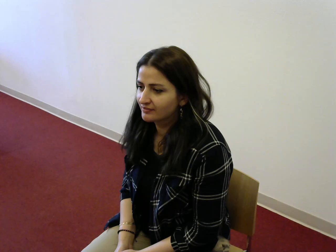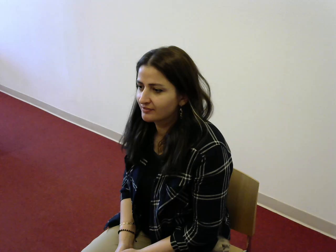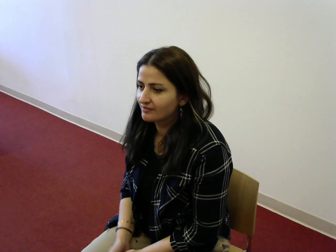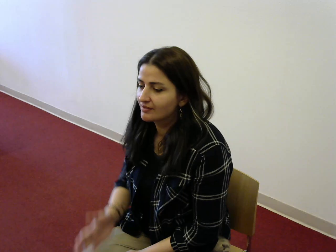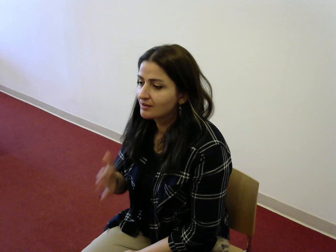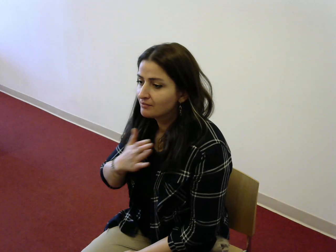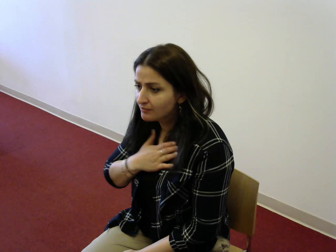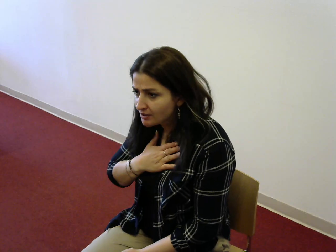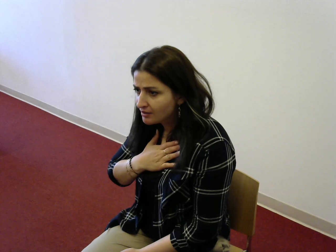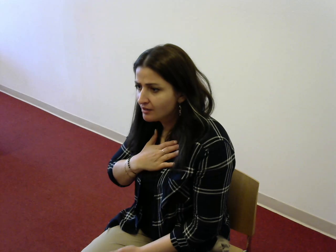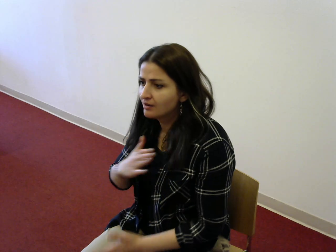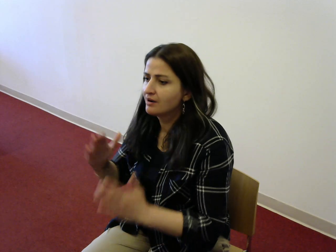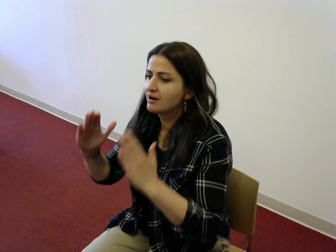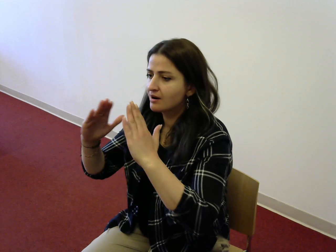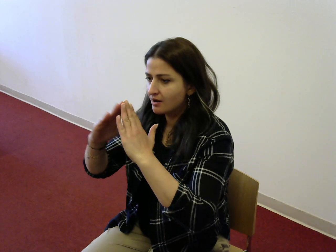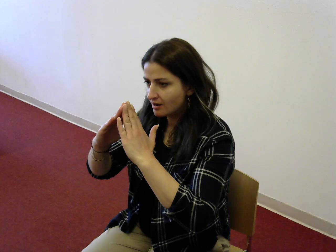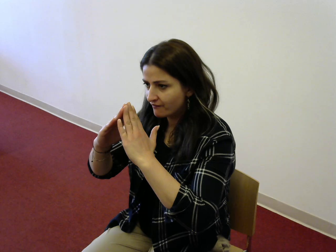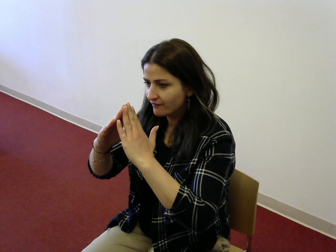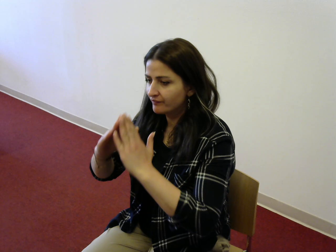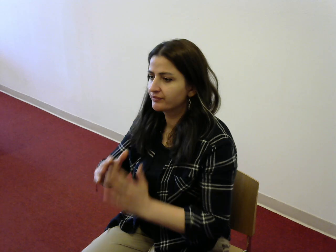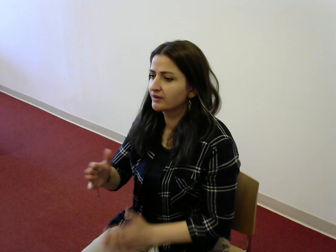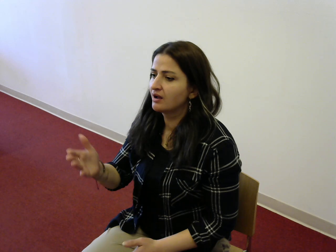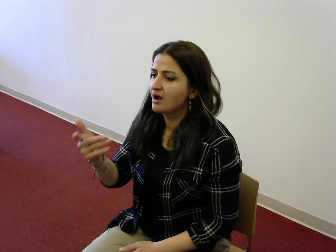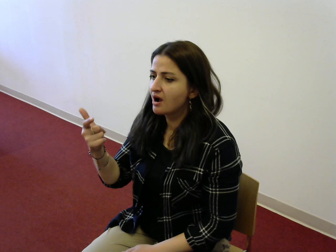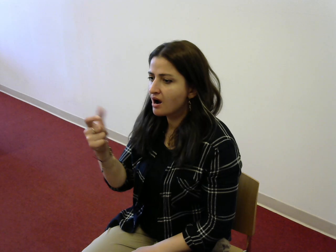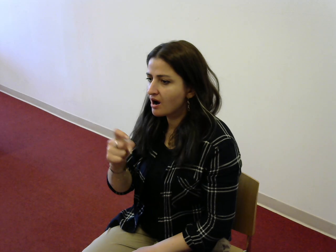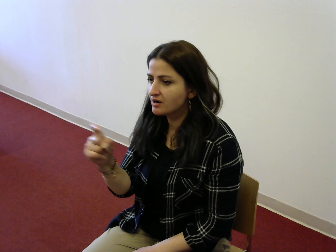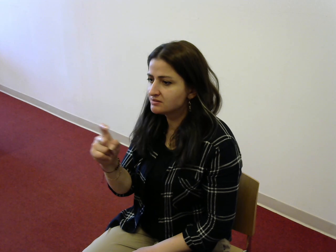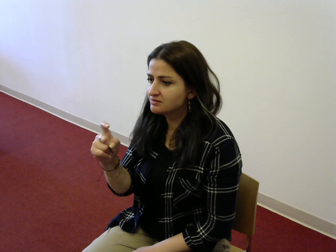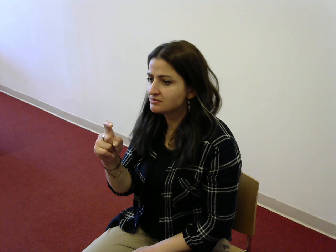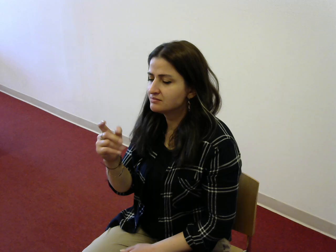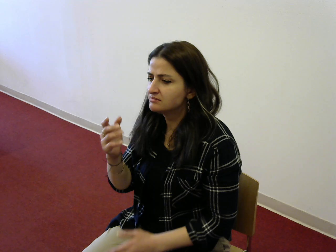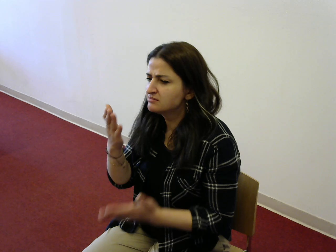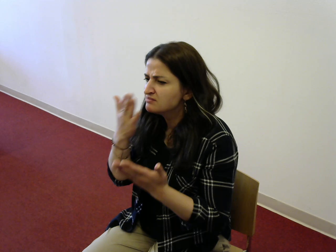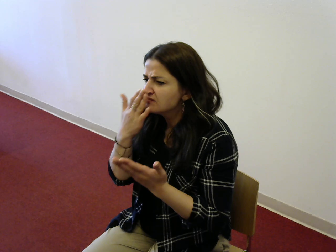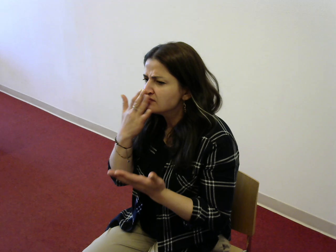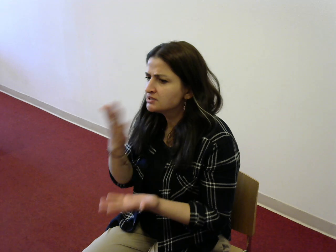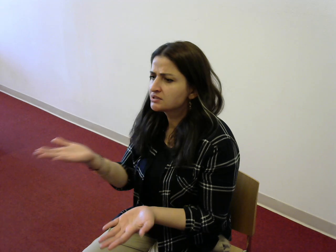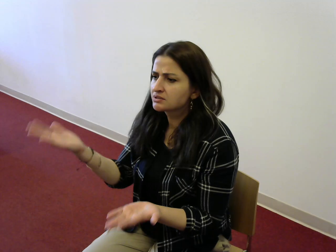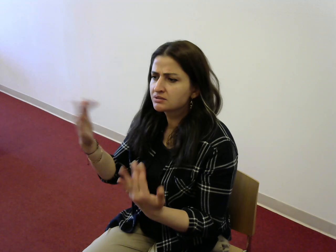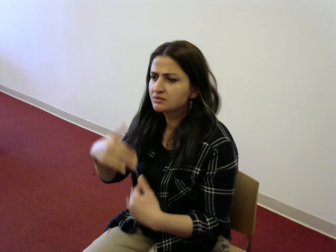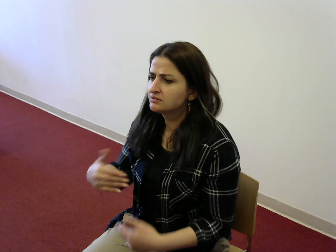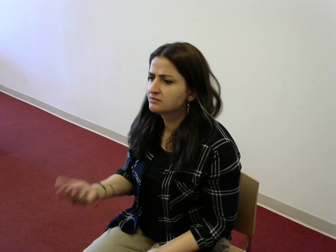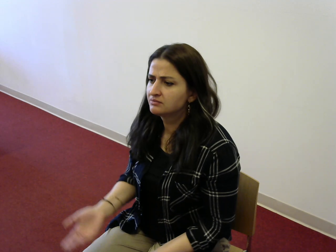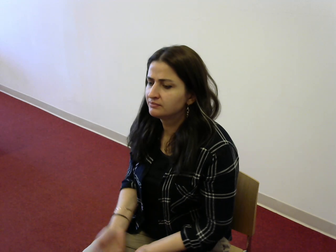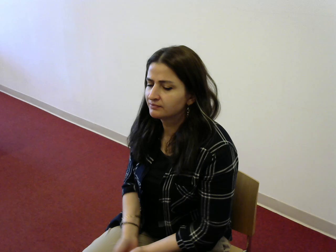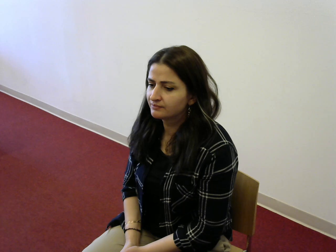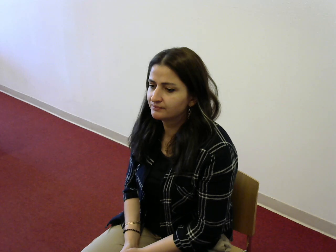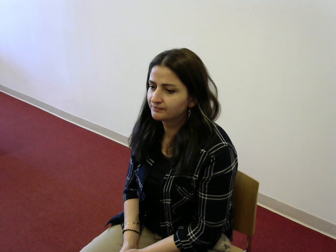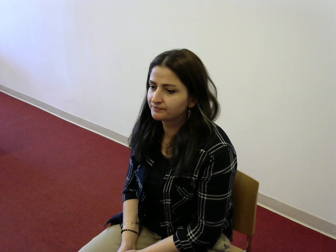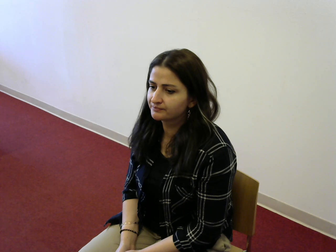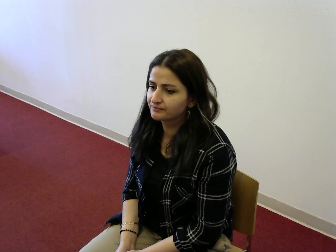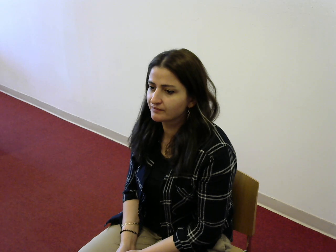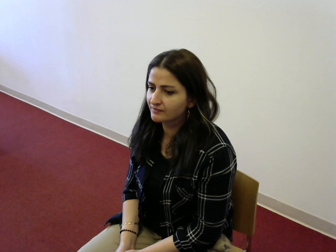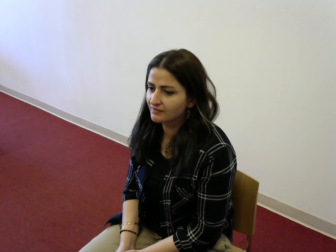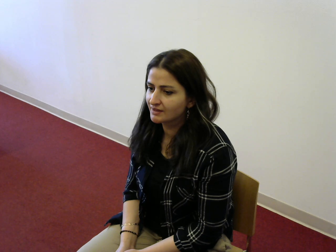Bizim evdən qaz iyi gəlir